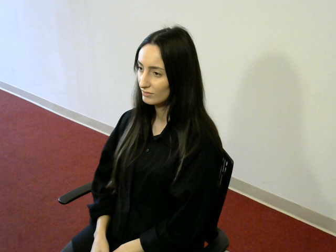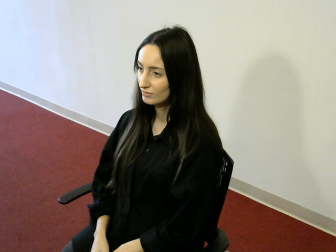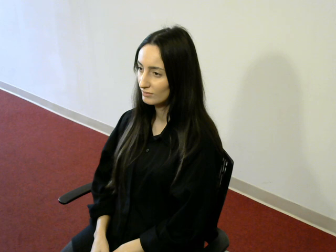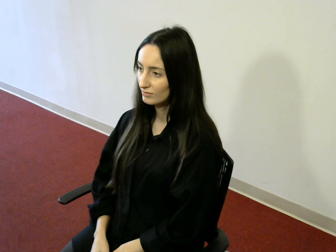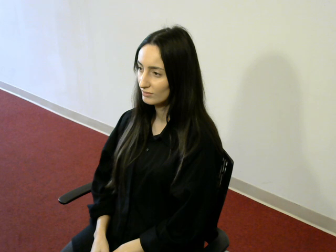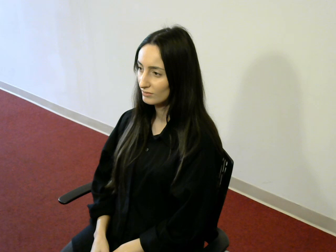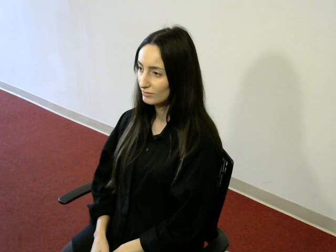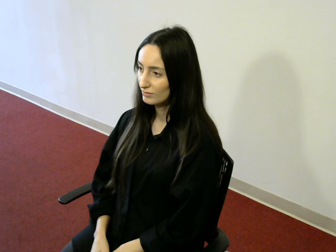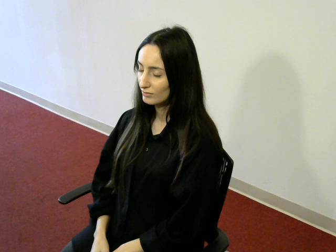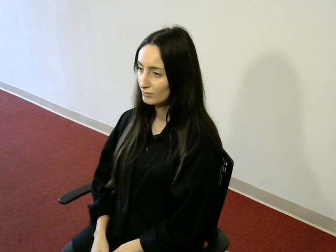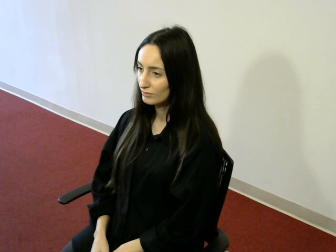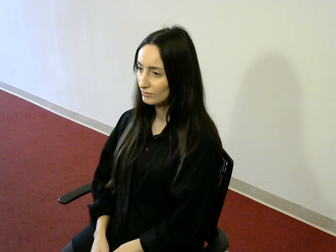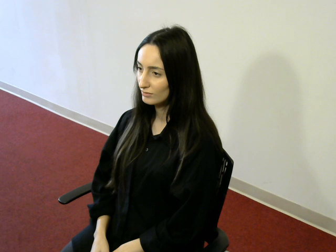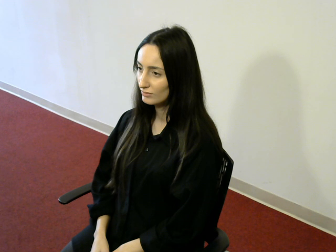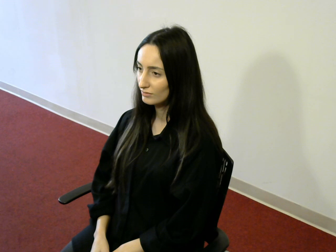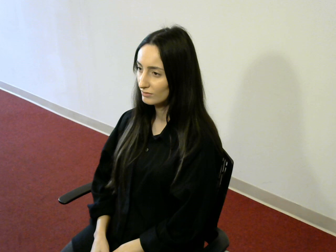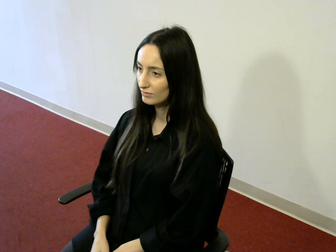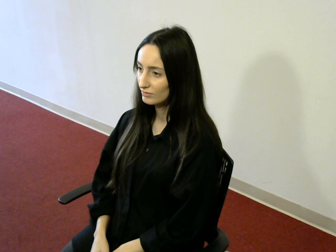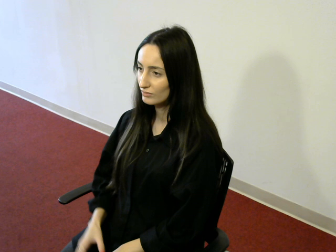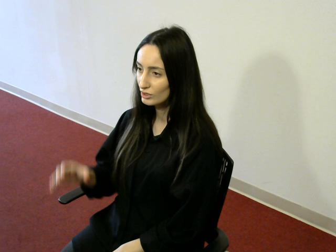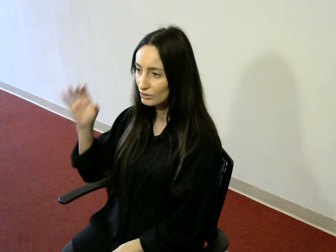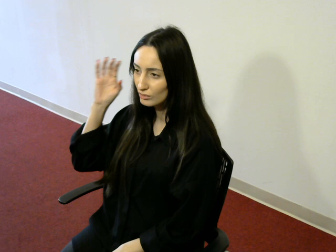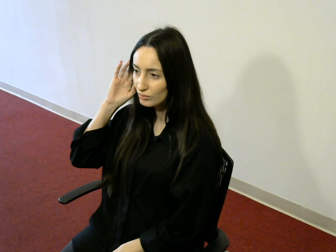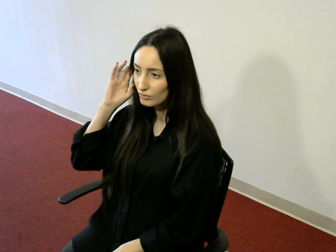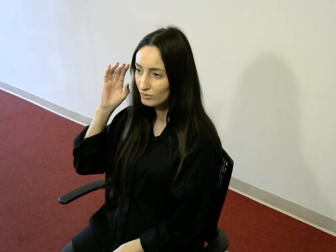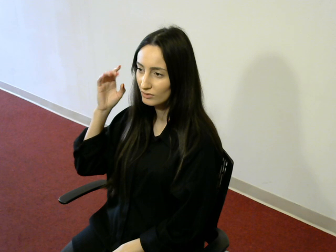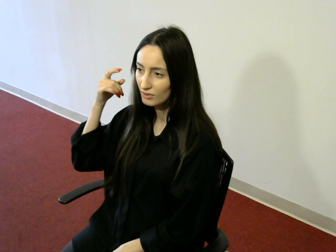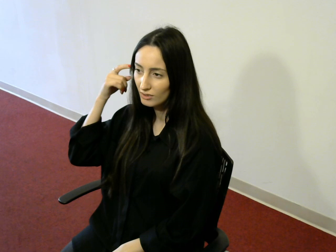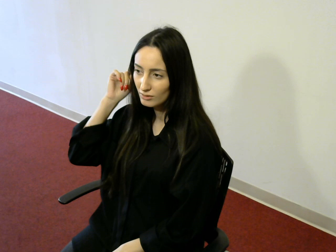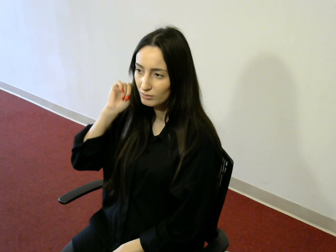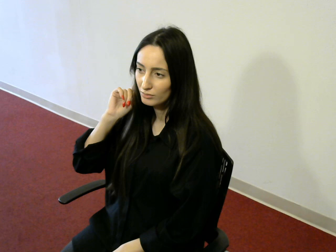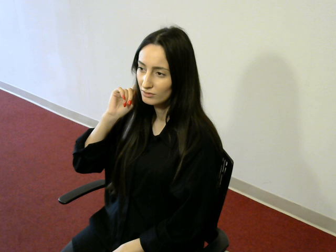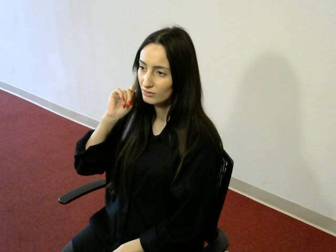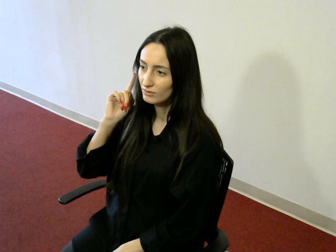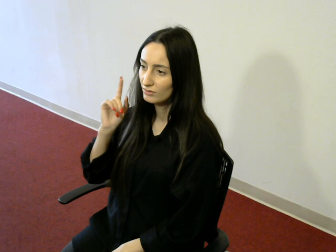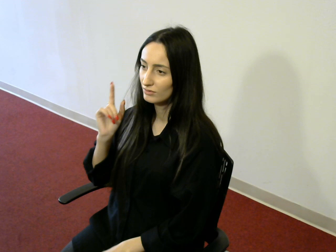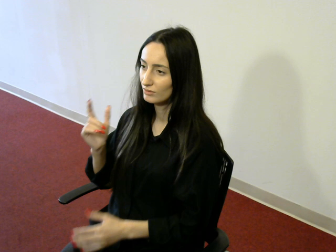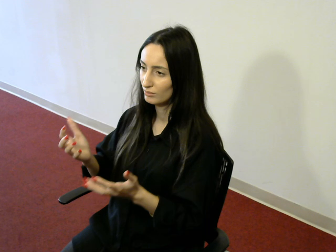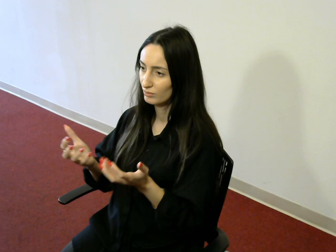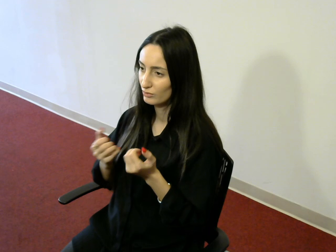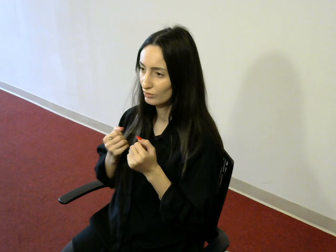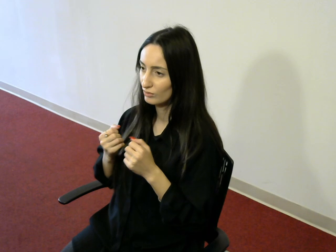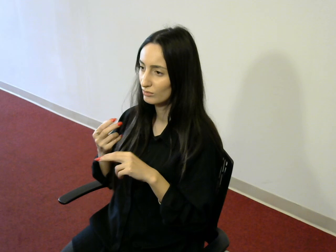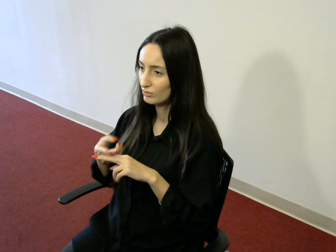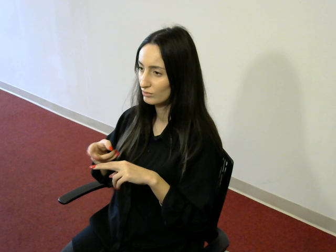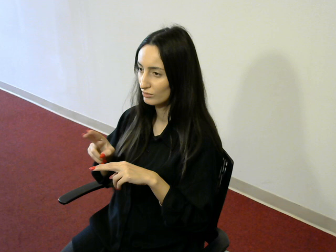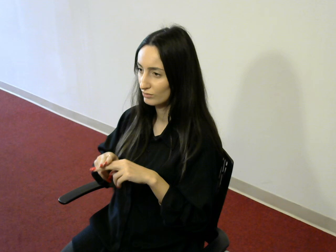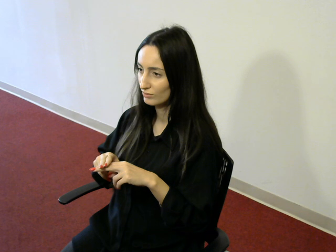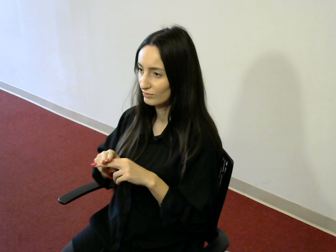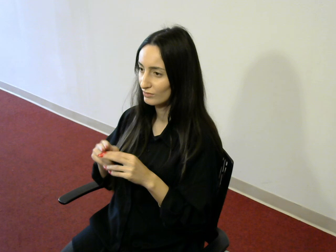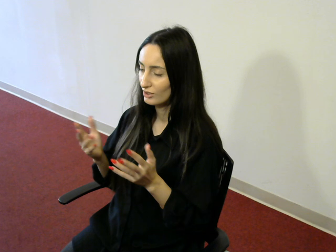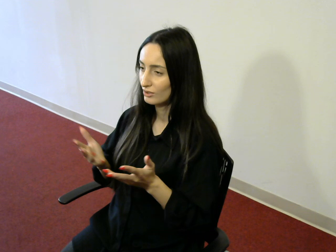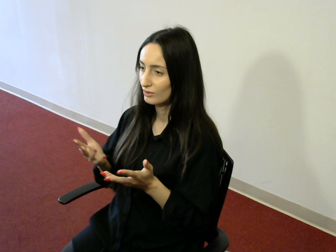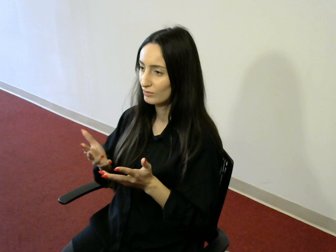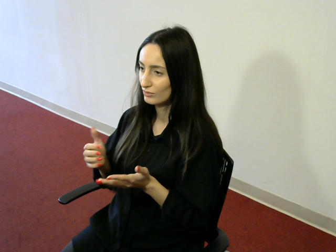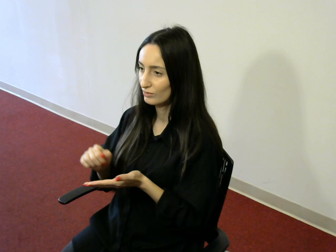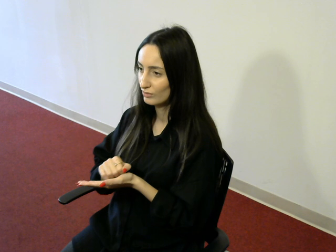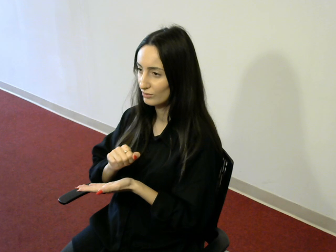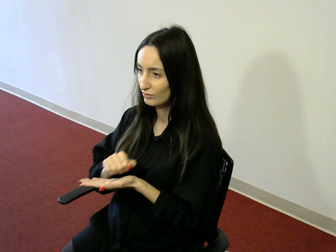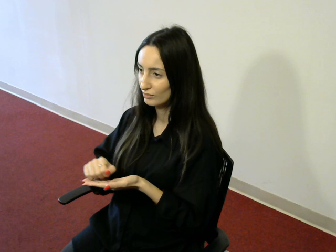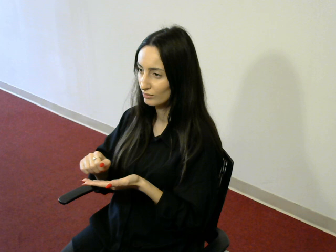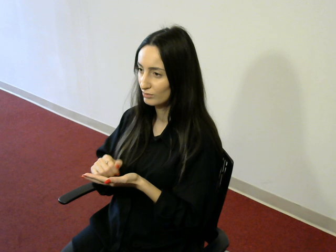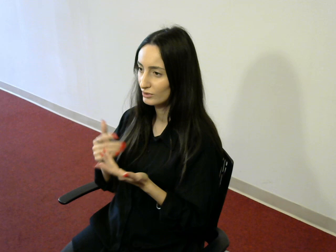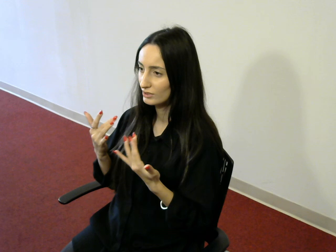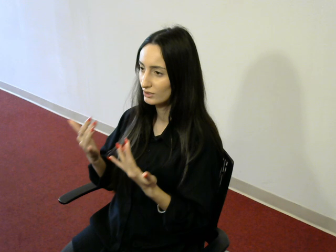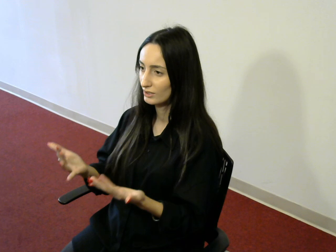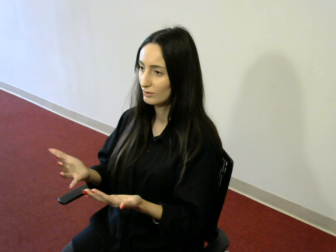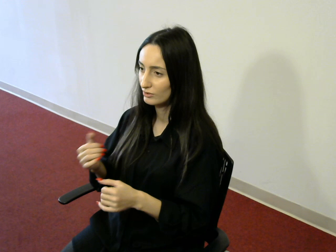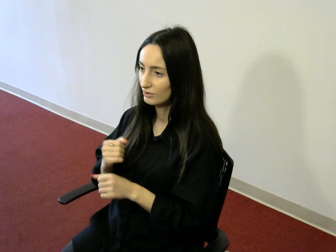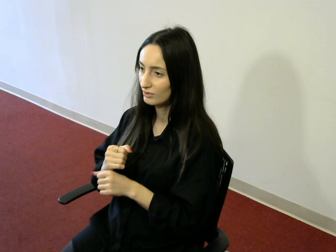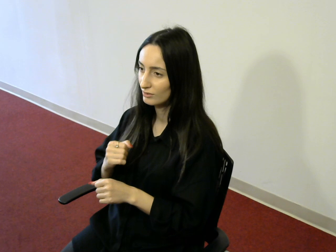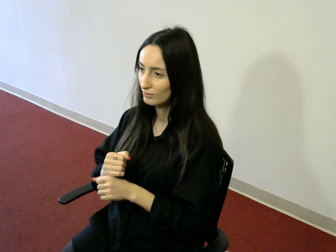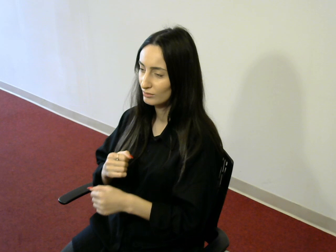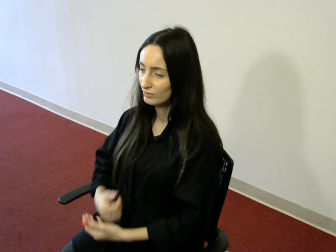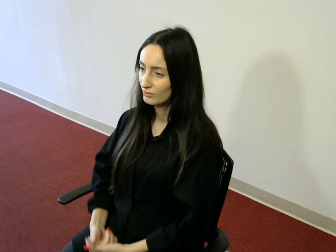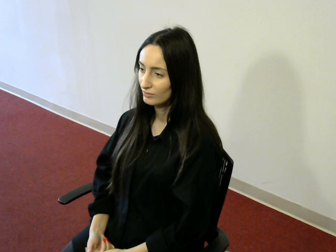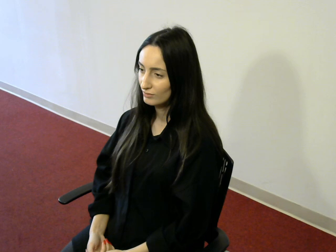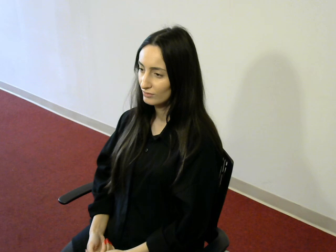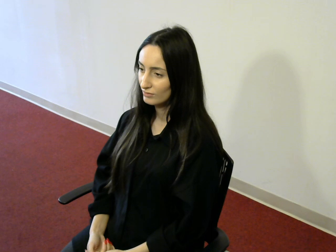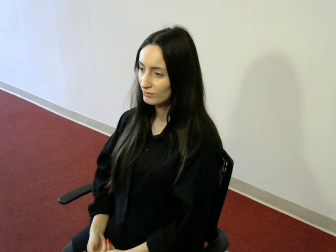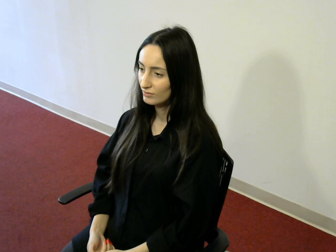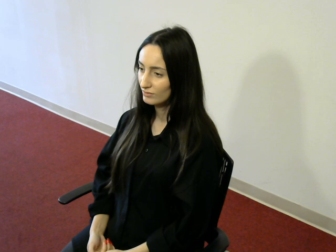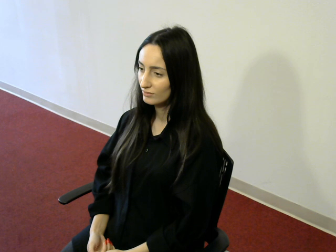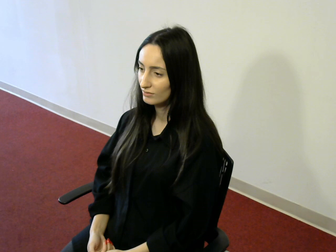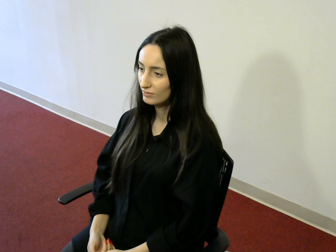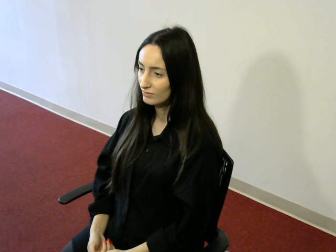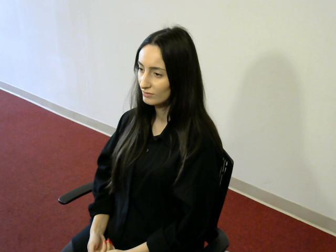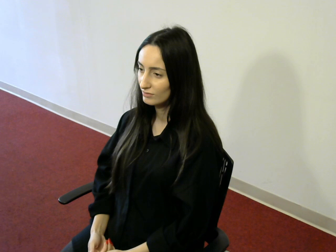Eşitmə aparatı alınması üçün hansı sənədlər tələb edilir?